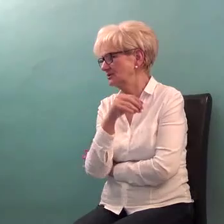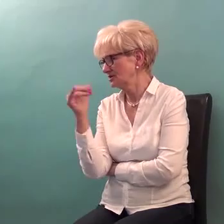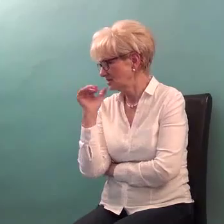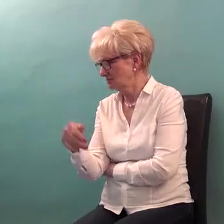Nie mogę.